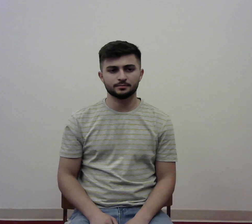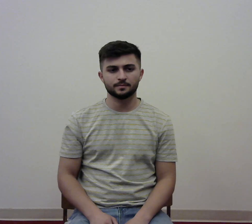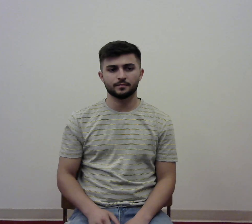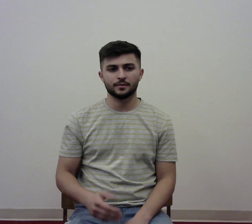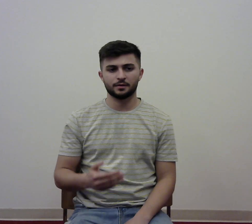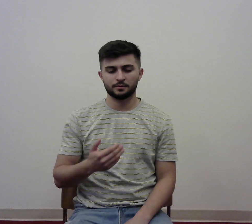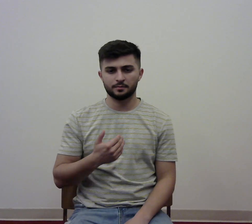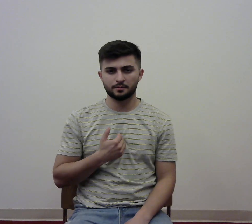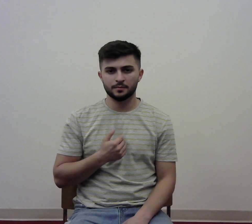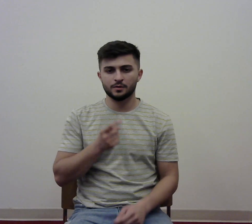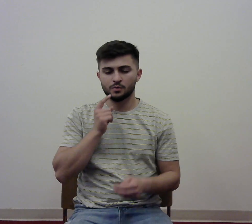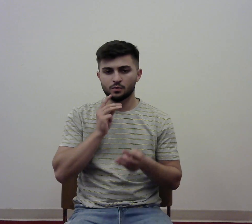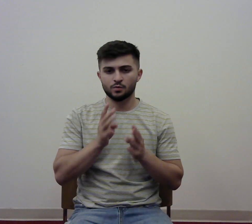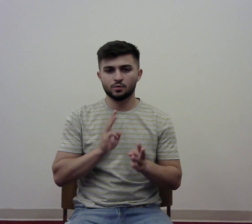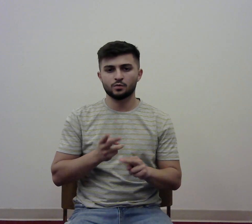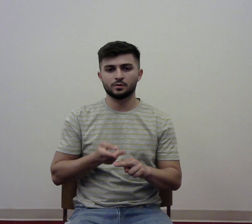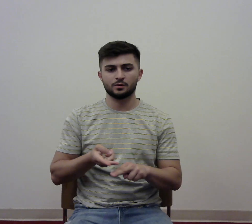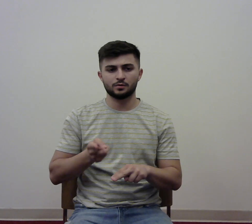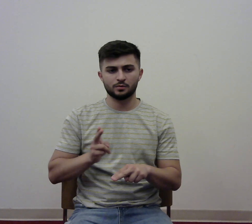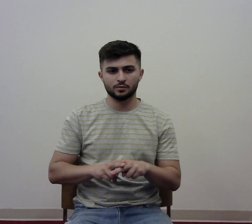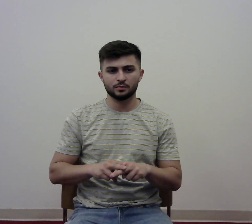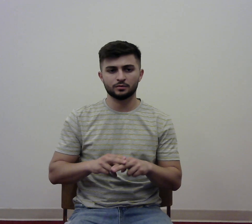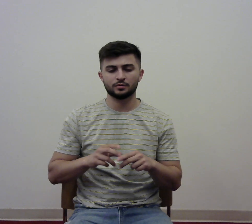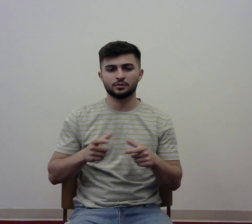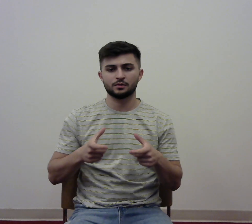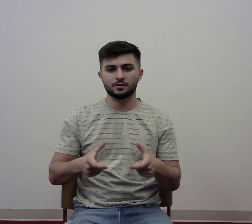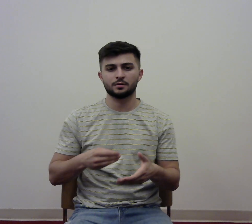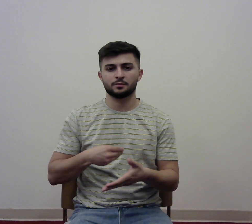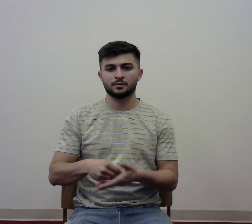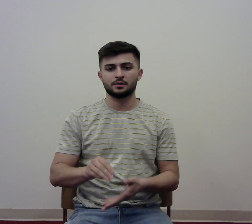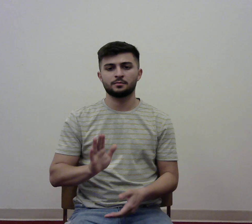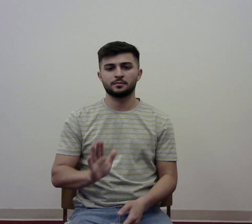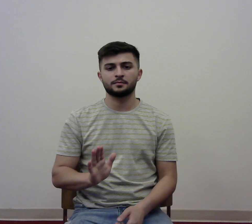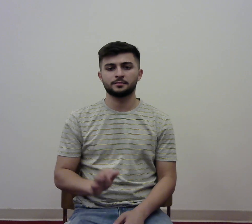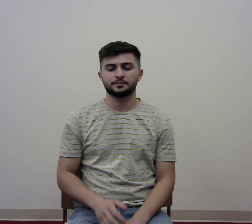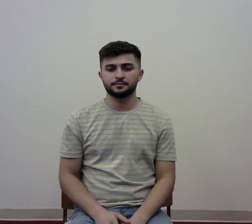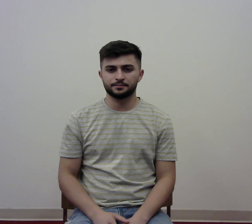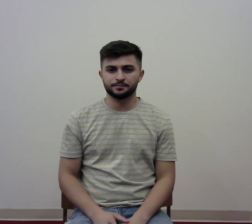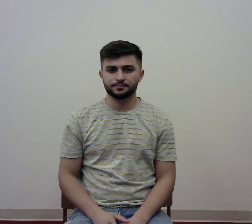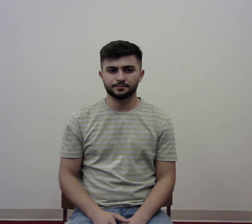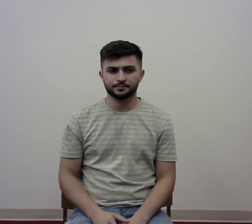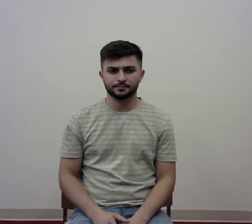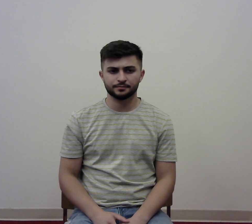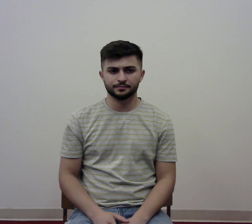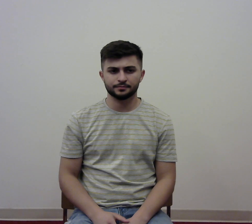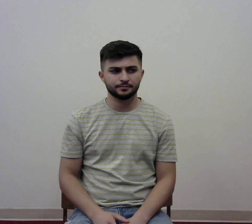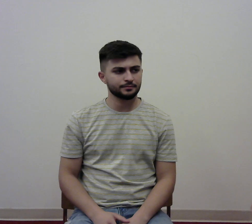Mən mətbəx üçün qab almalıyam